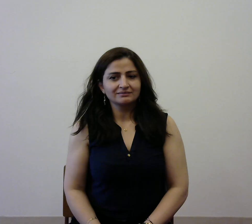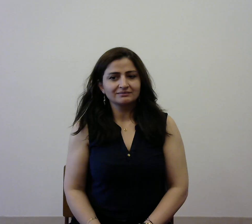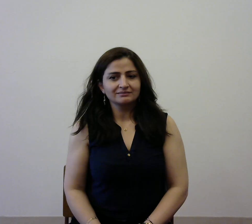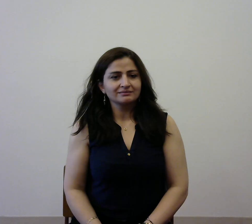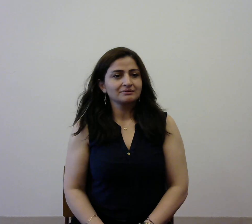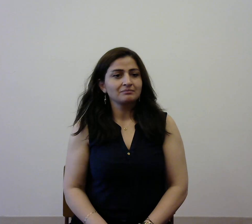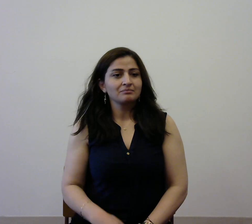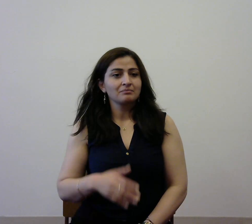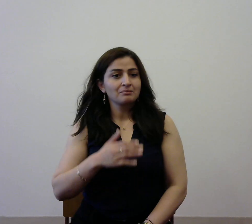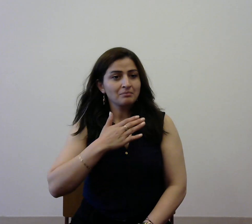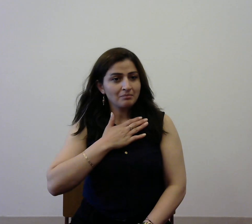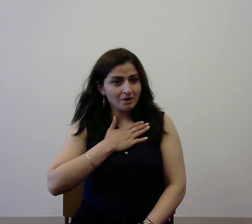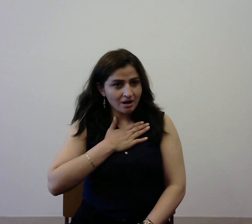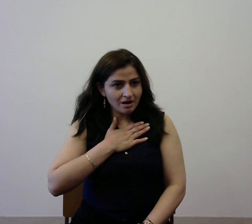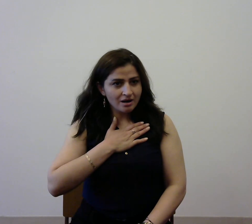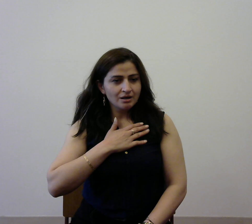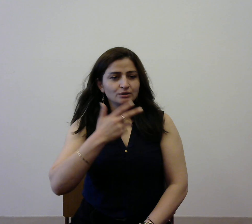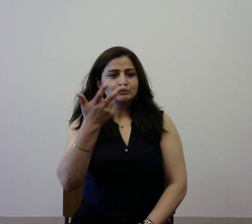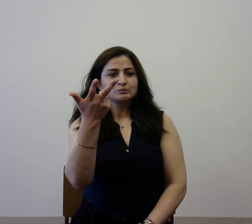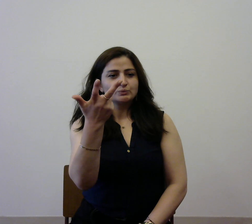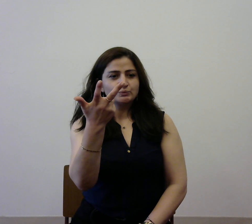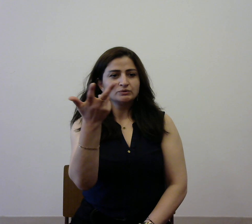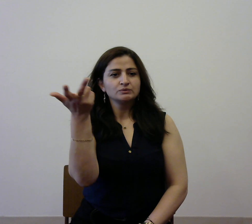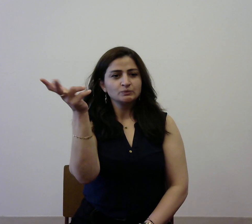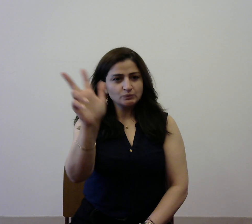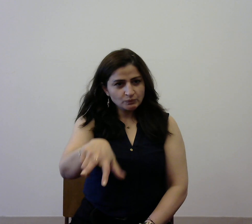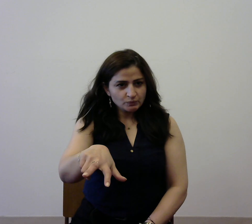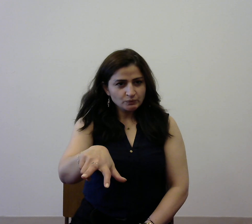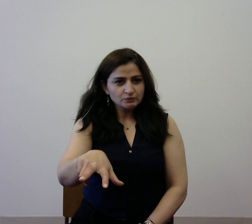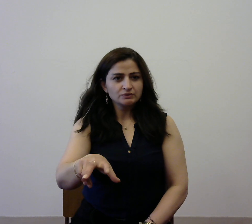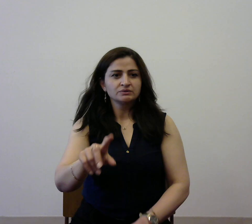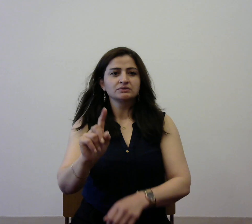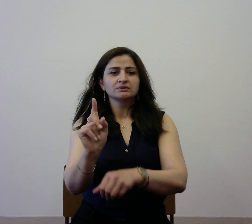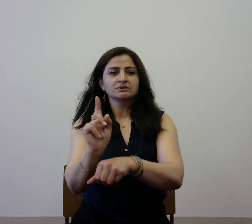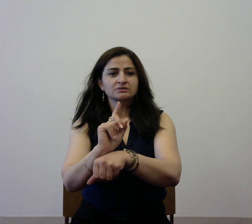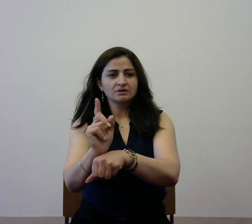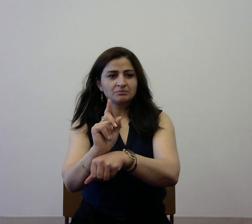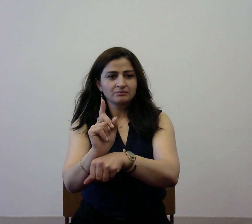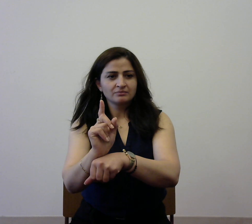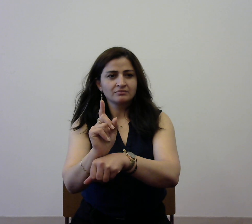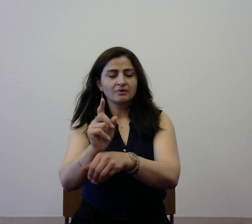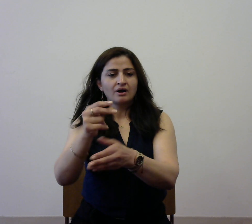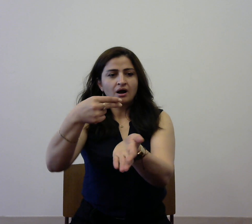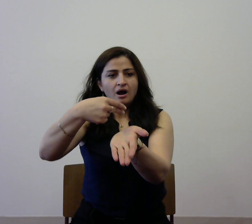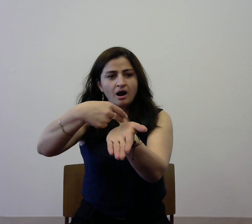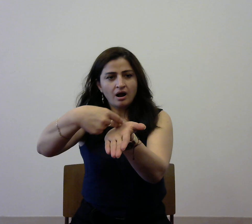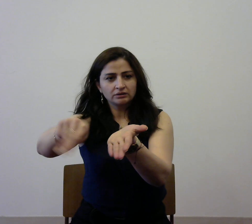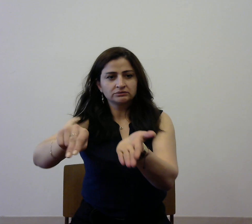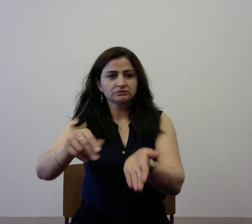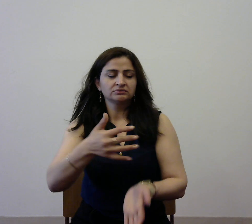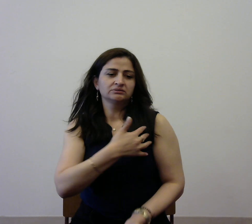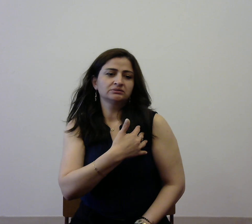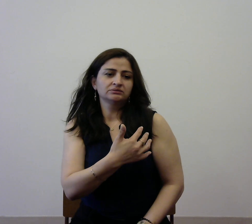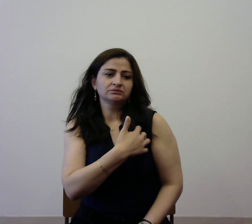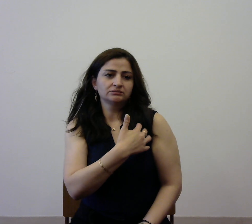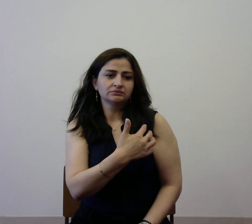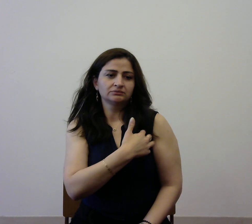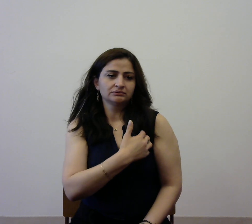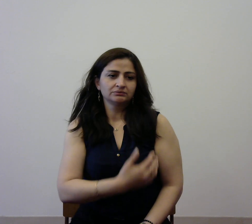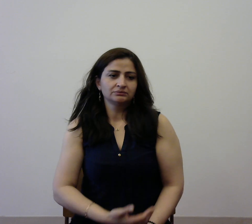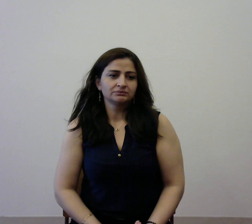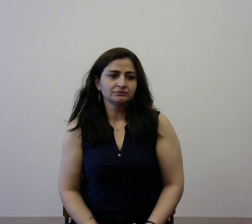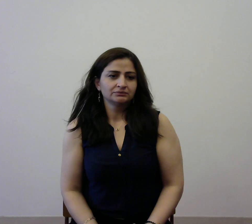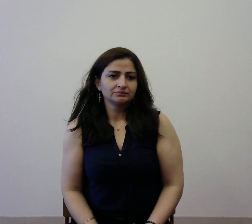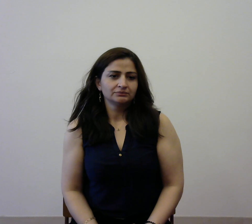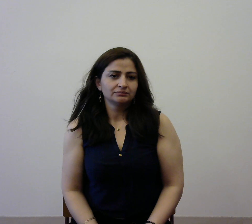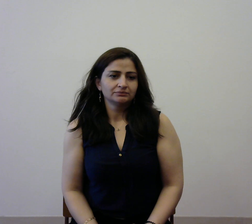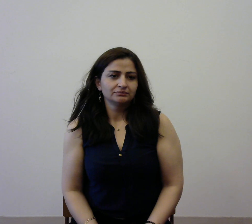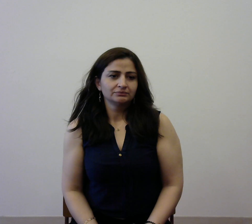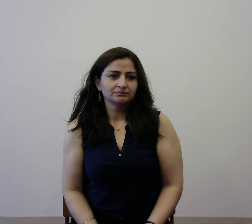Mən 3 ədəd qələm almaq istərdim